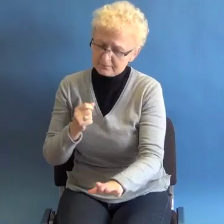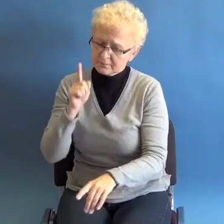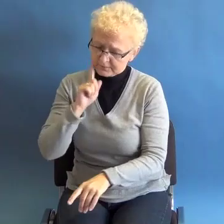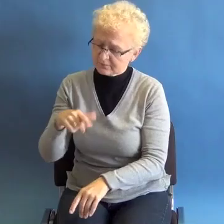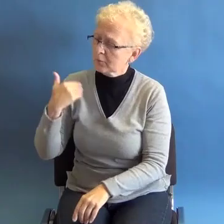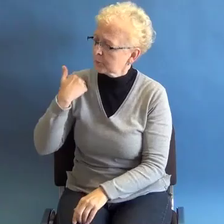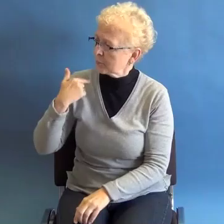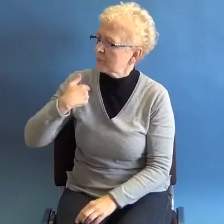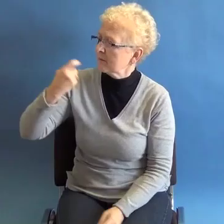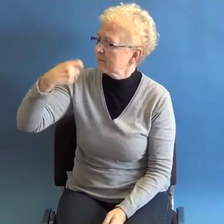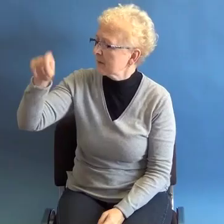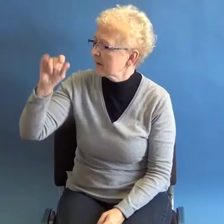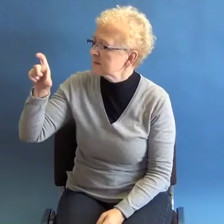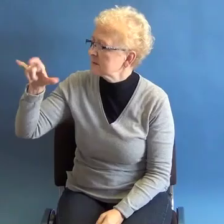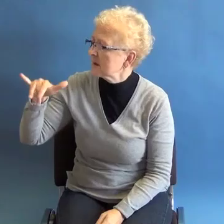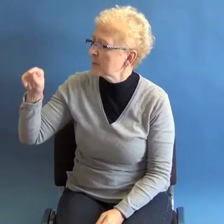Byłam na Cyprze.